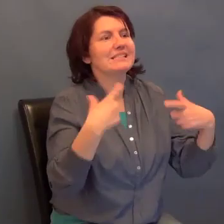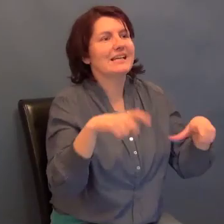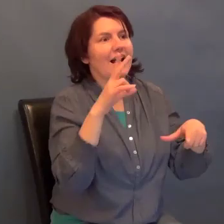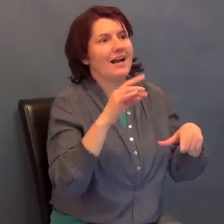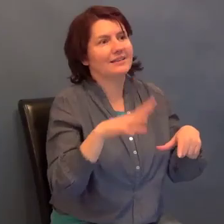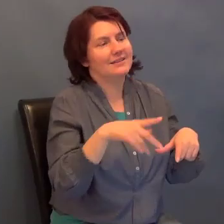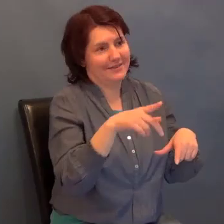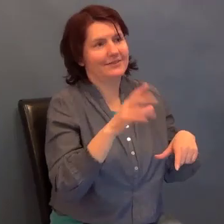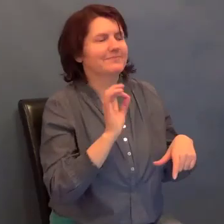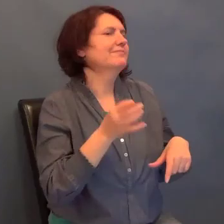Pizza Hut.